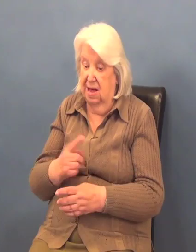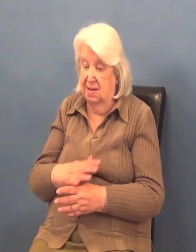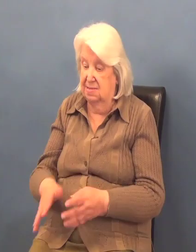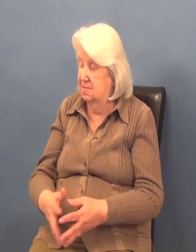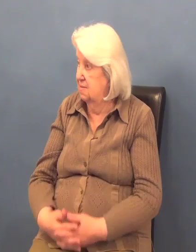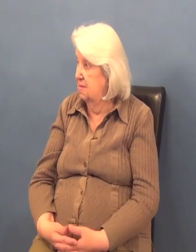Całkowity zakaz.